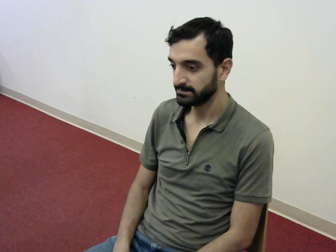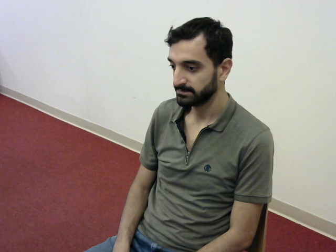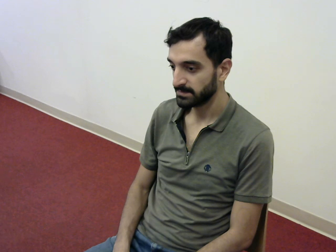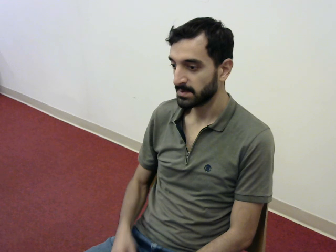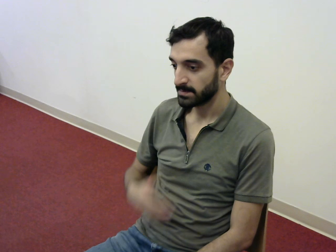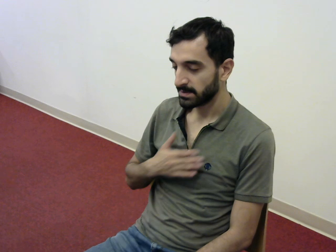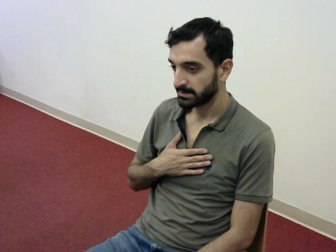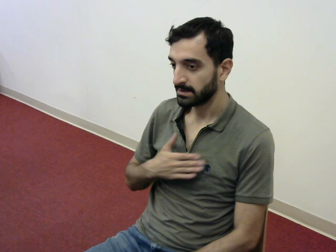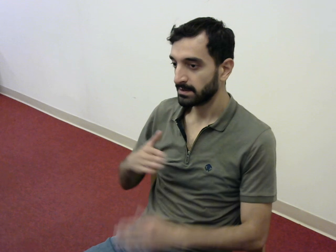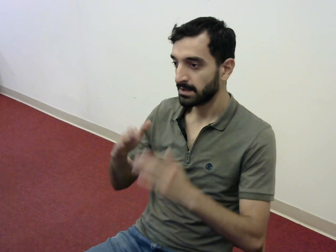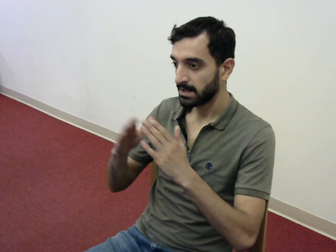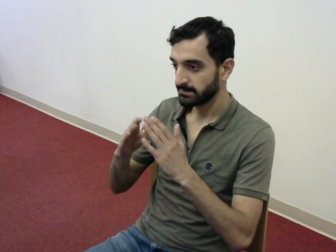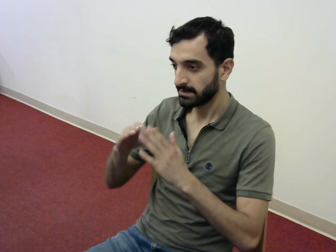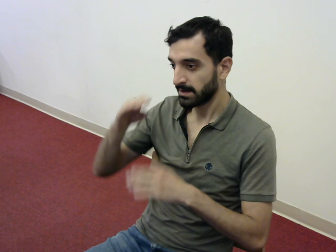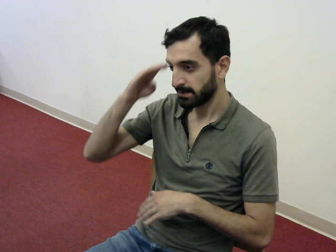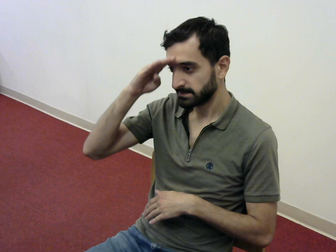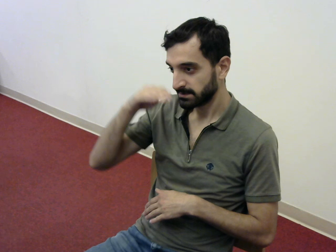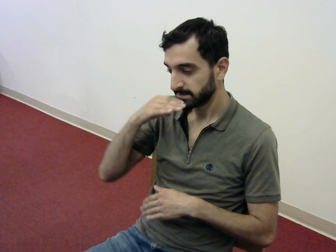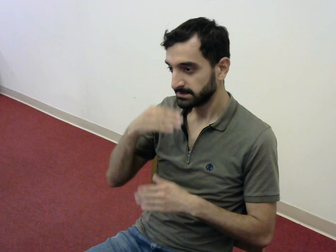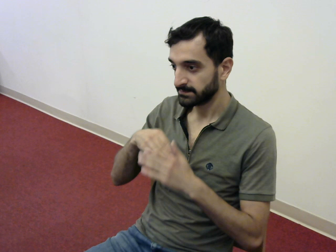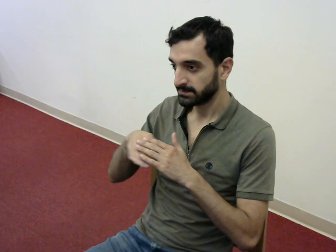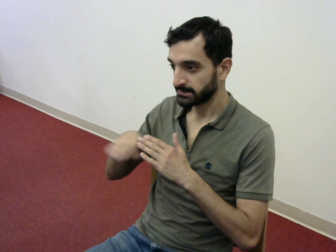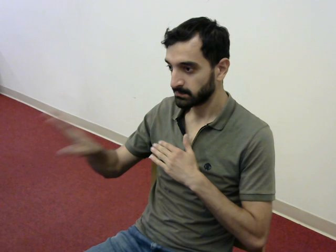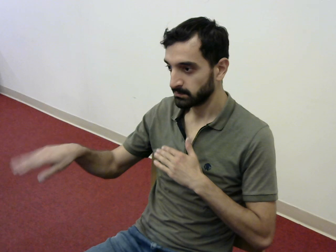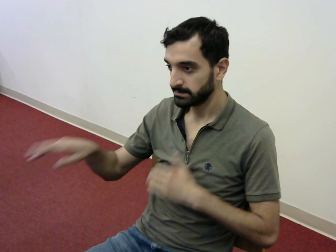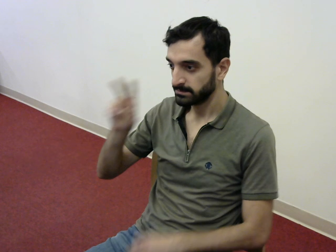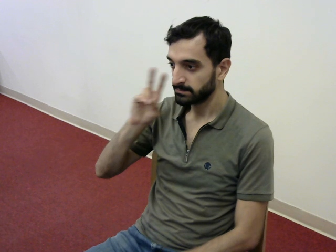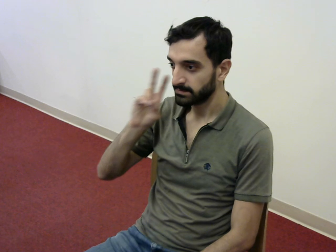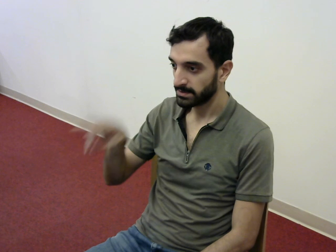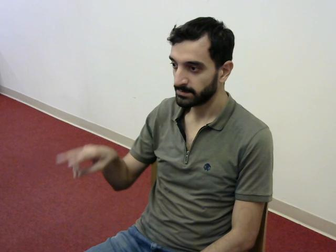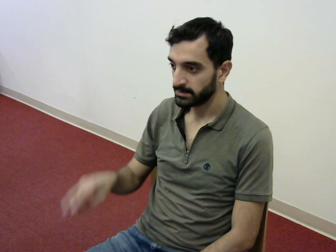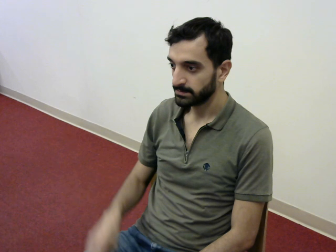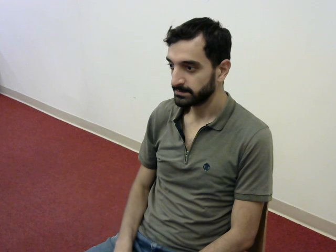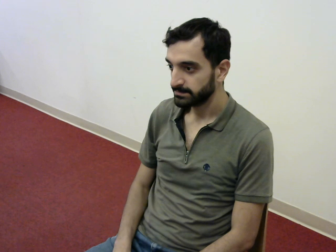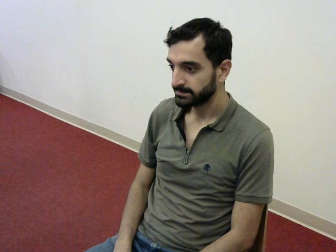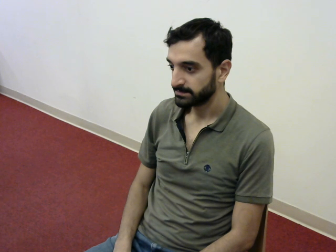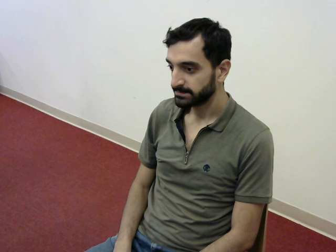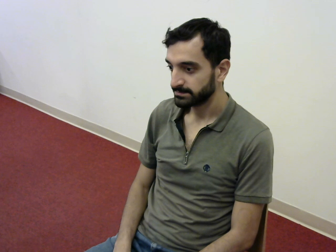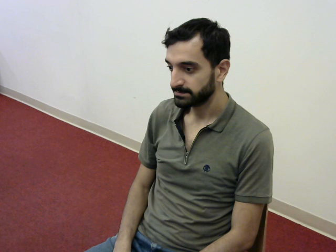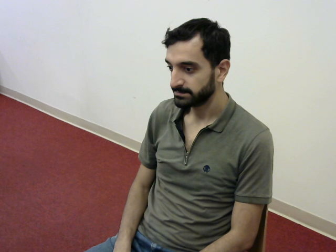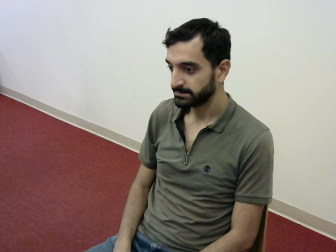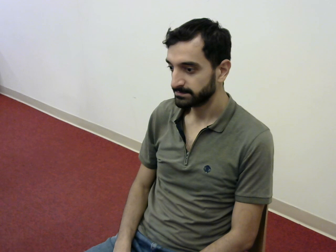Mənim atam evdən çıxa bilmir